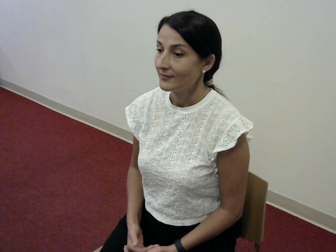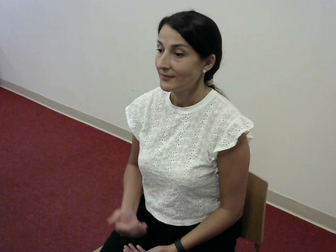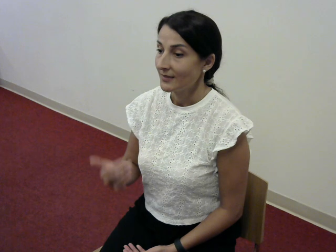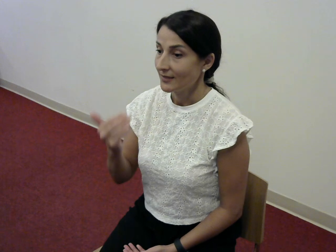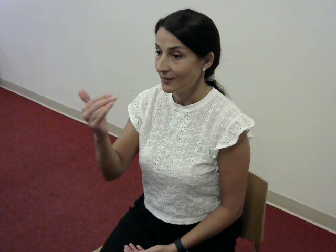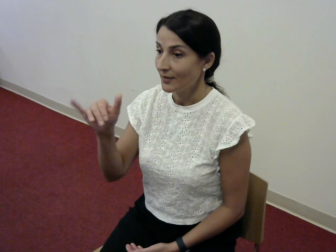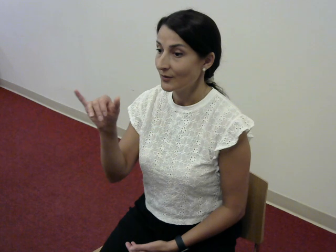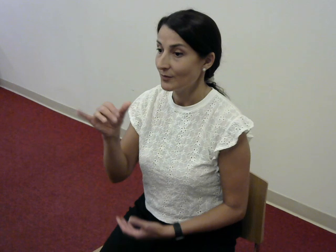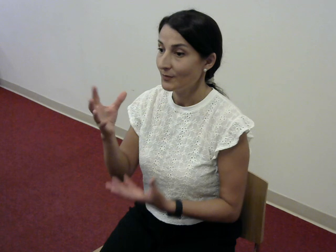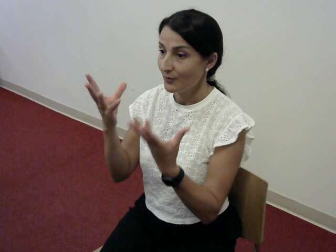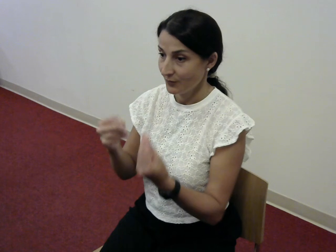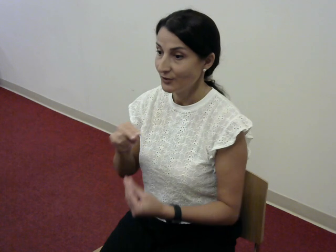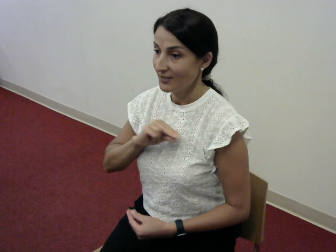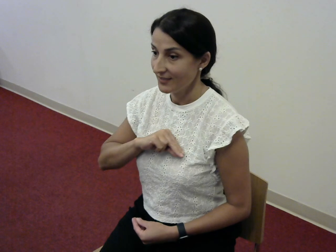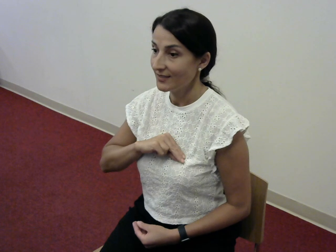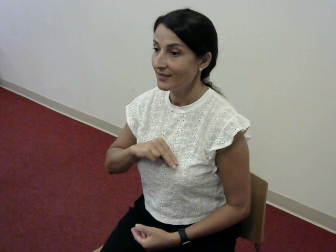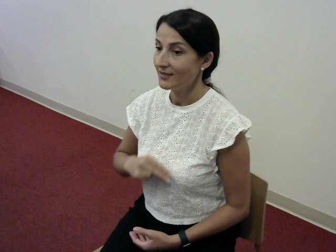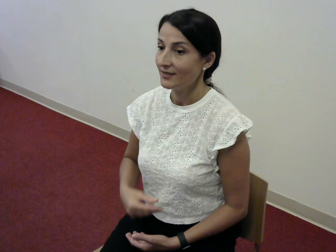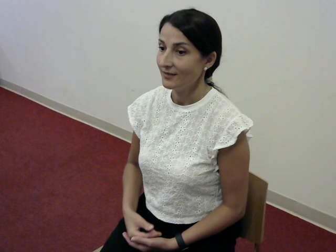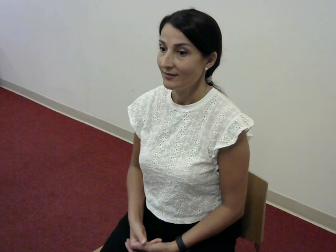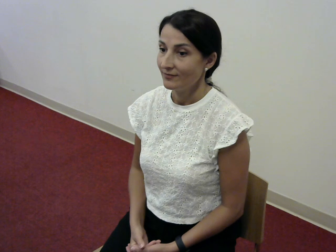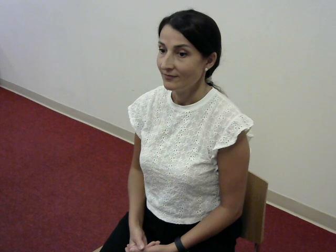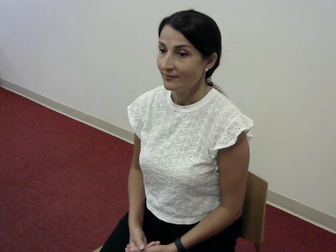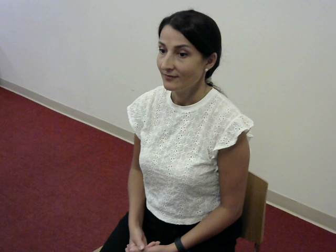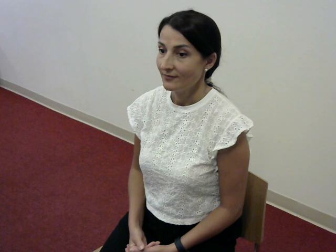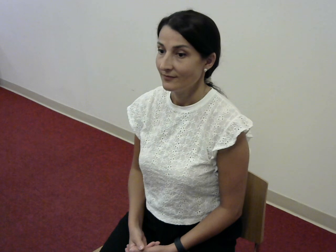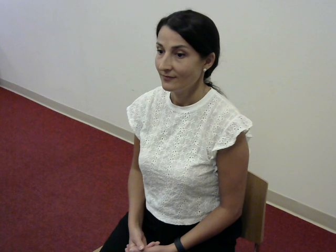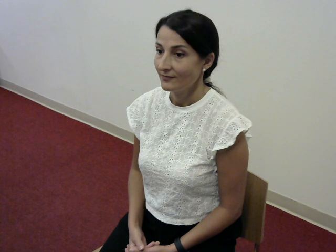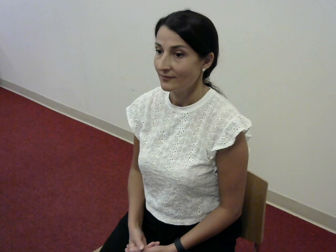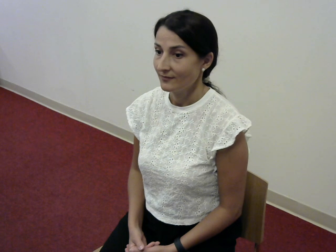Siz şənbə günü işləyirsiz?